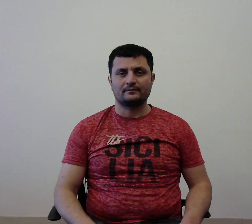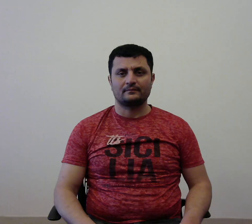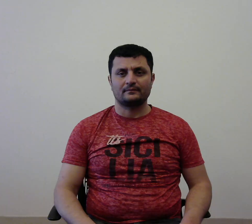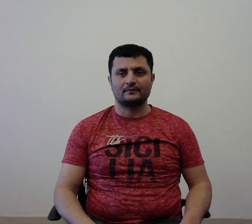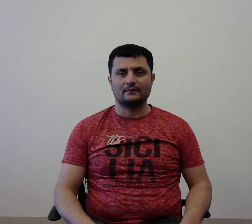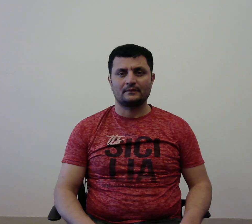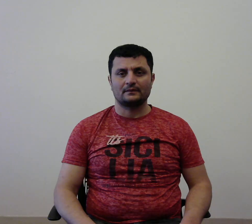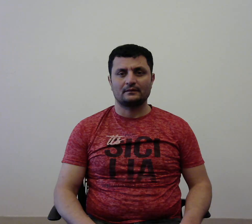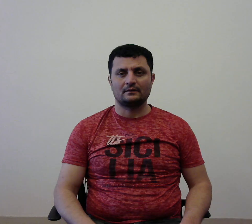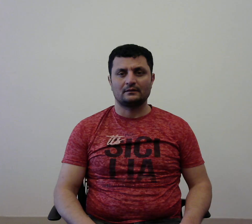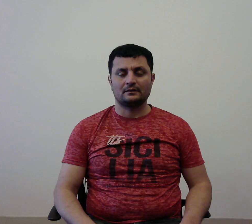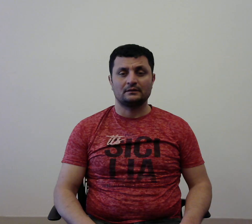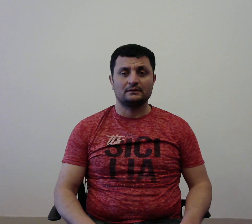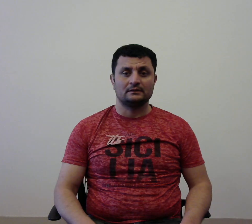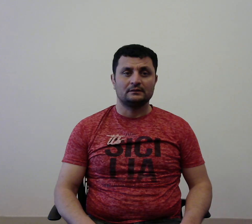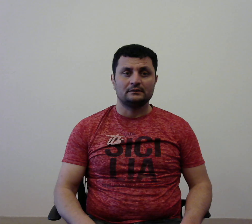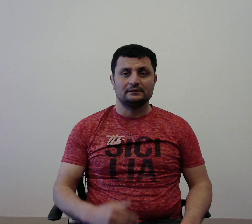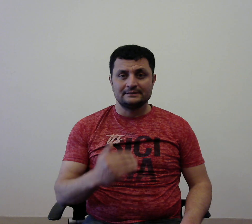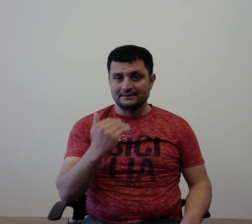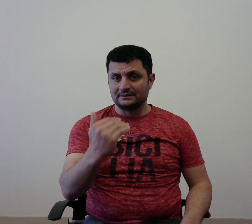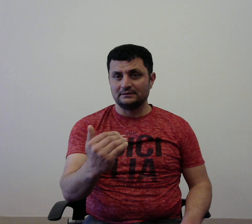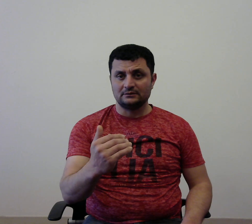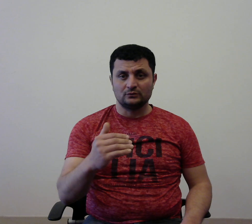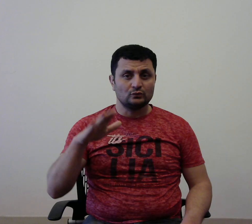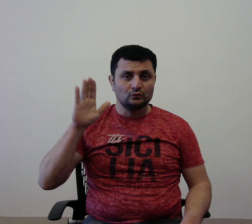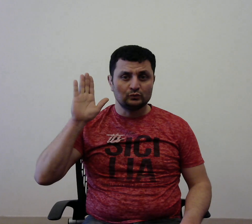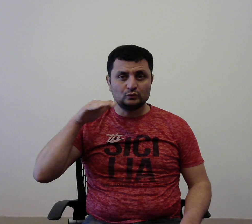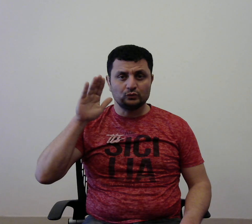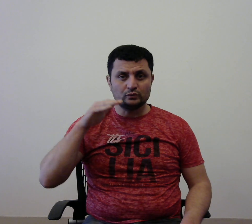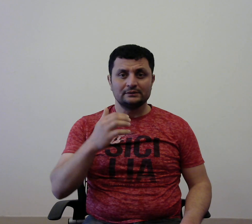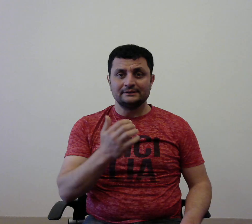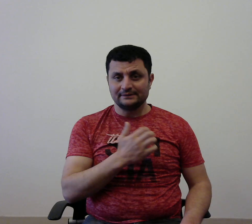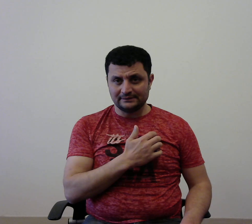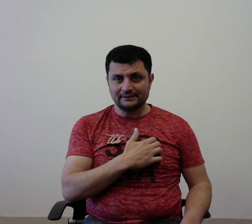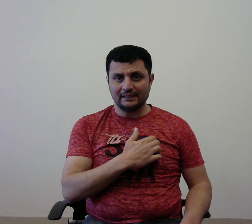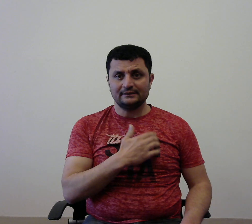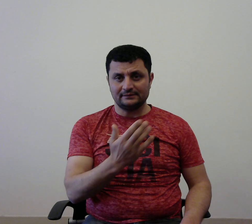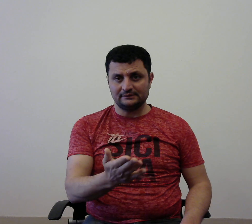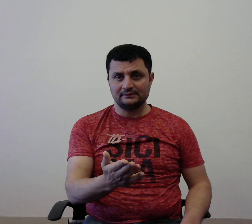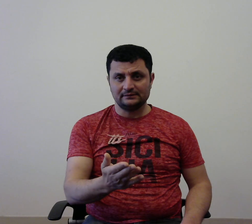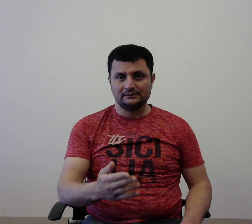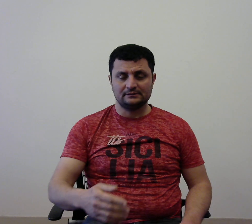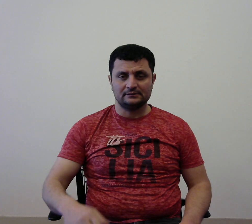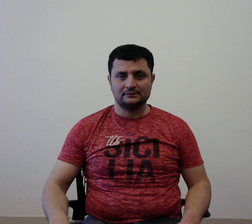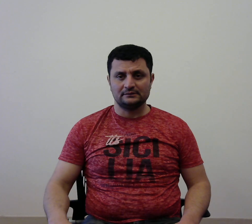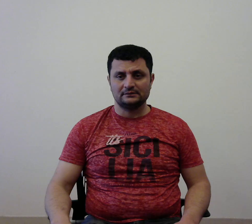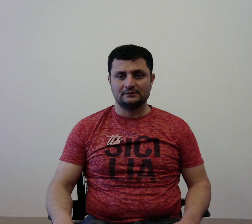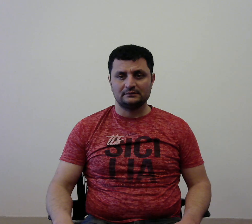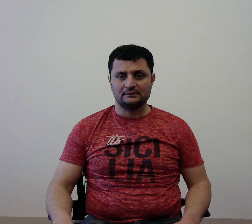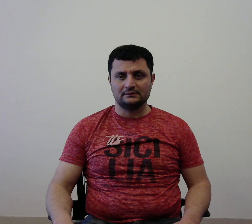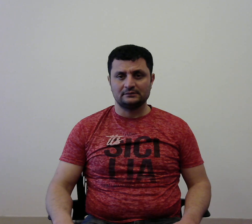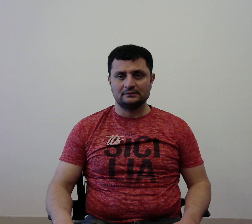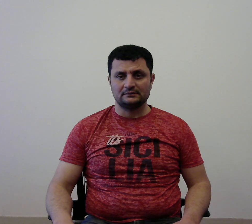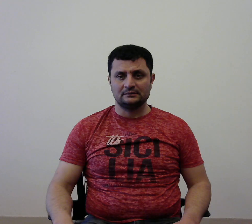Siz su istəyirsiniz?